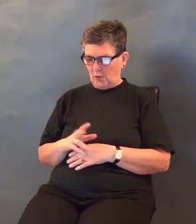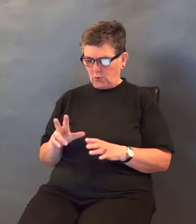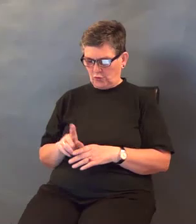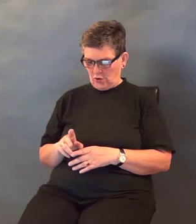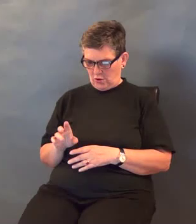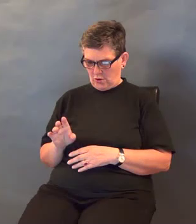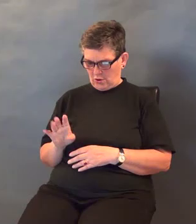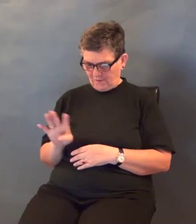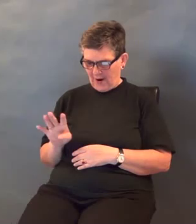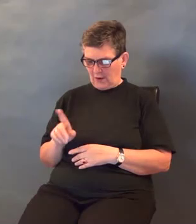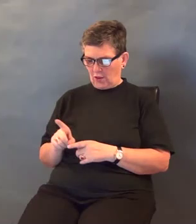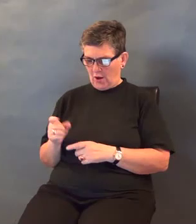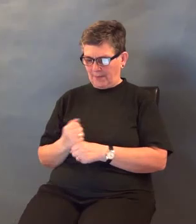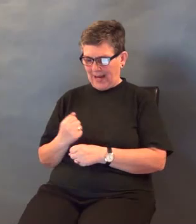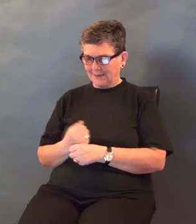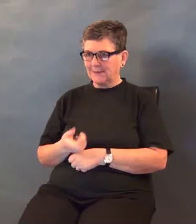Od ósmej do czwartej pracuję.